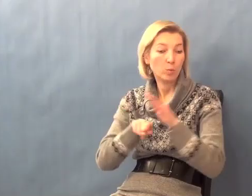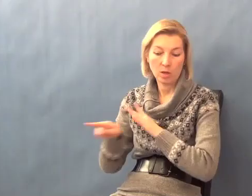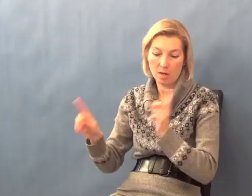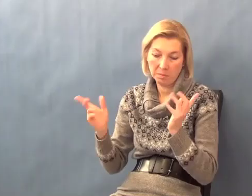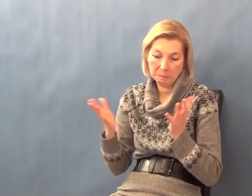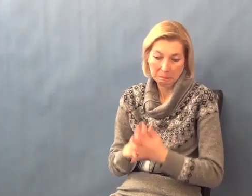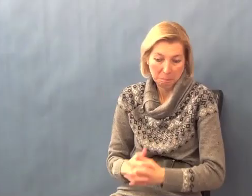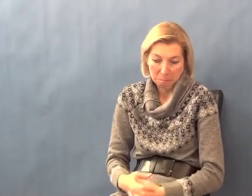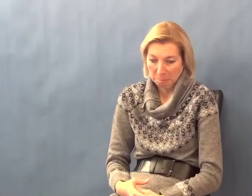Uwaga, trzeba uciekać, chyba o to chodzi, sama nie wiem.